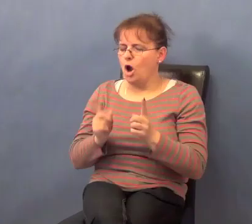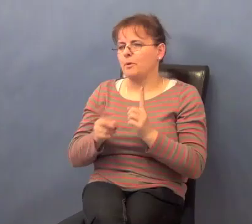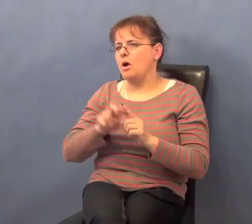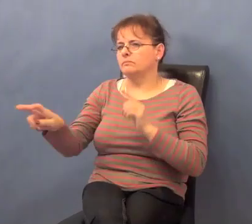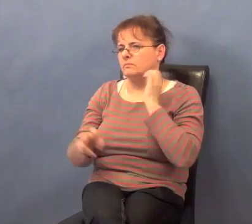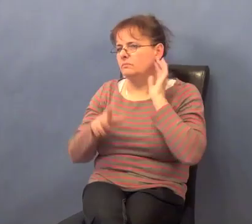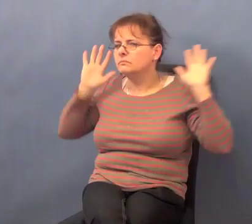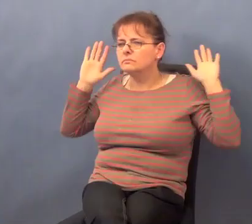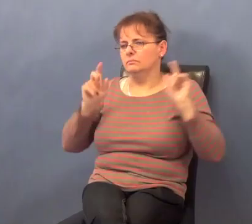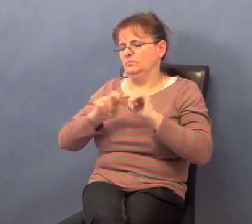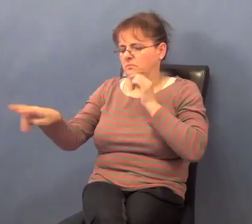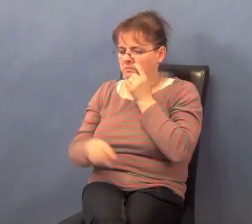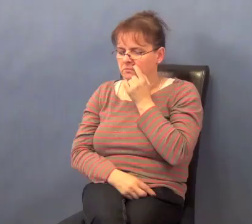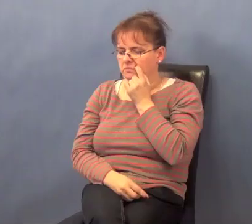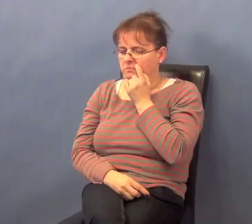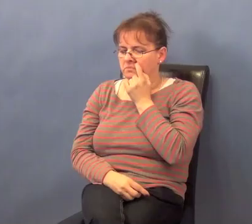Szybko iść, nie dotykać, iść.